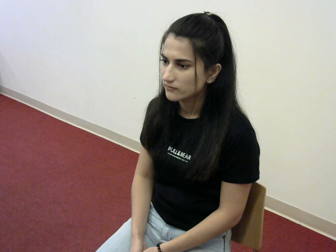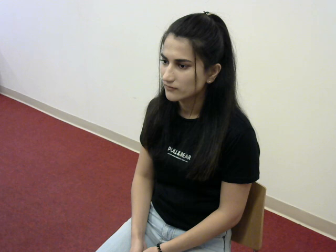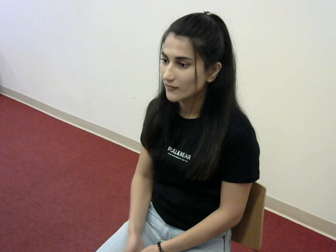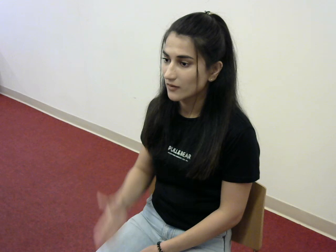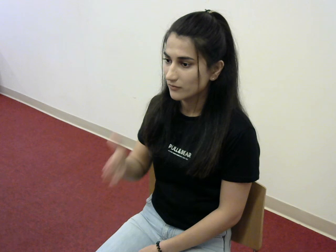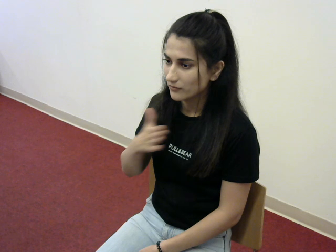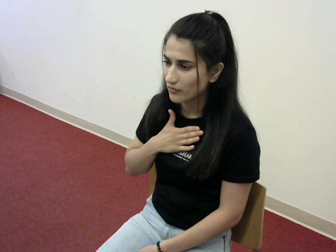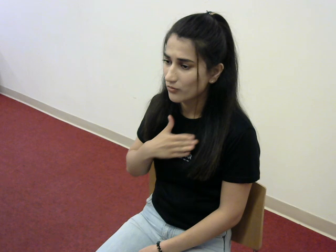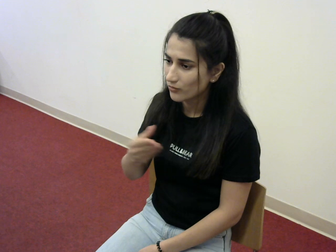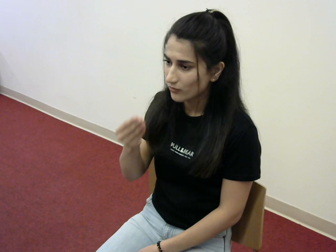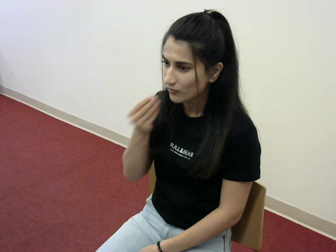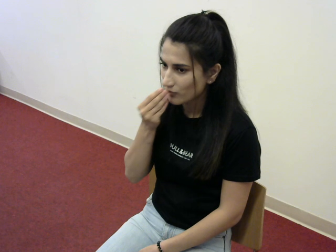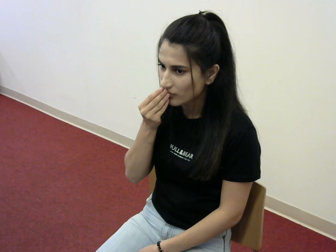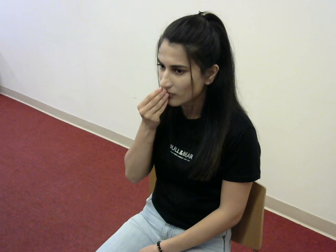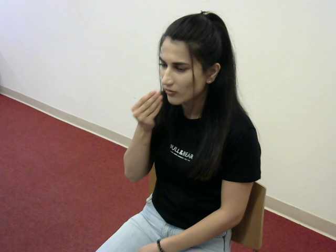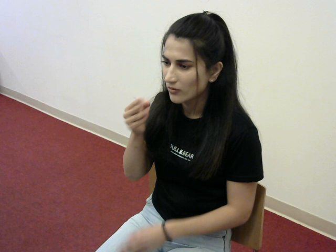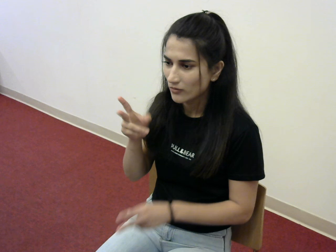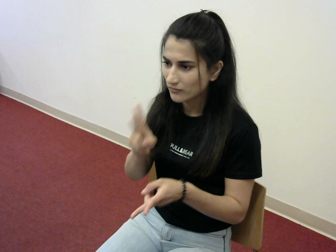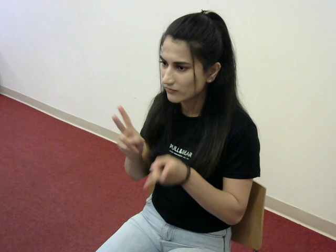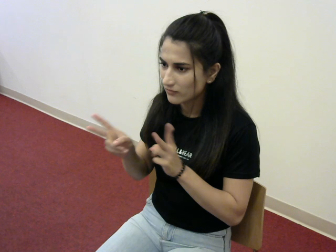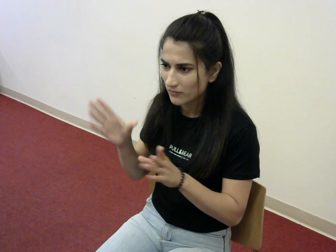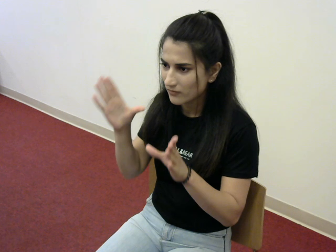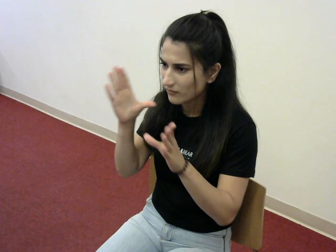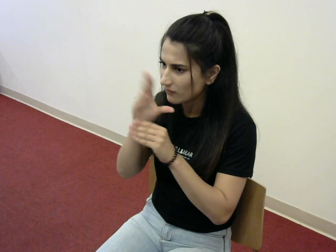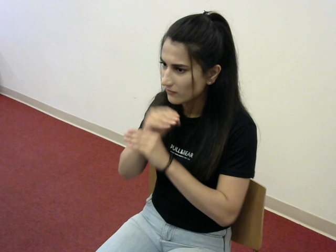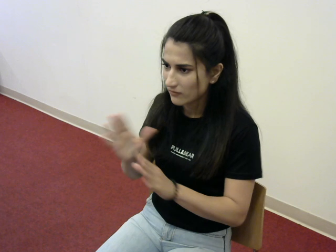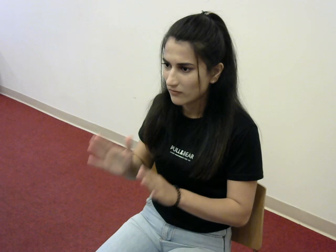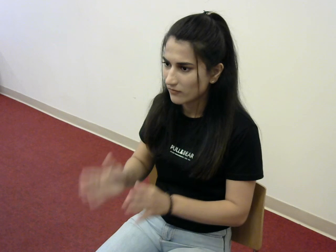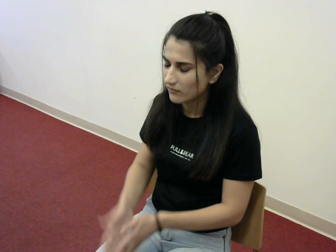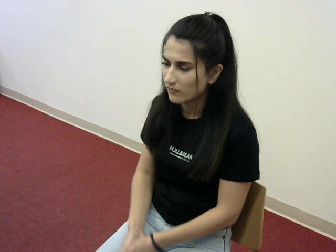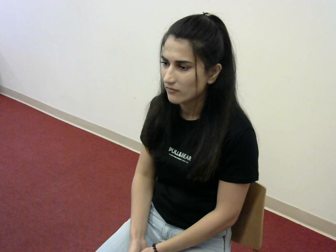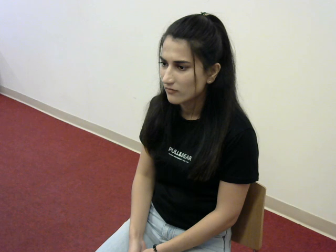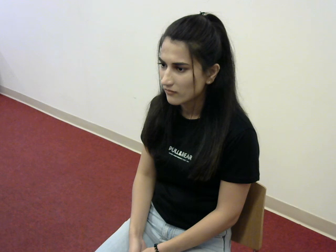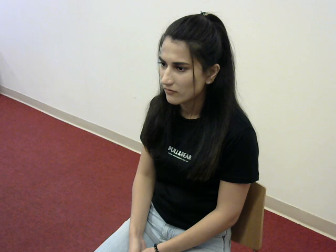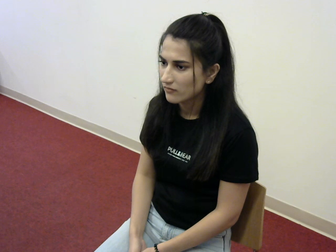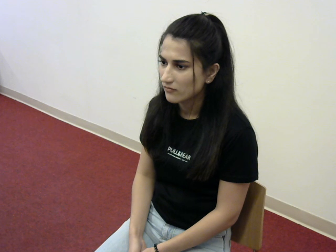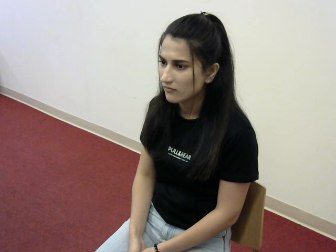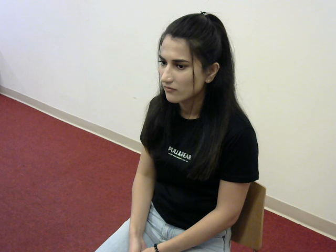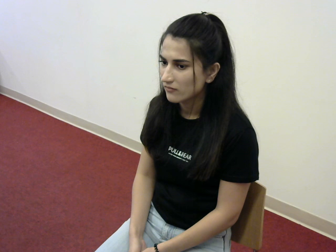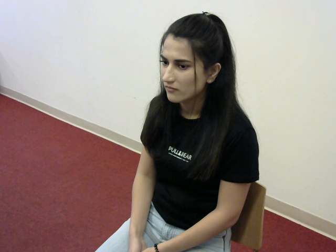Mən yemək bişirməyi bacarmıram